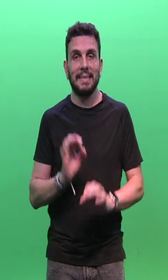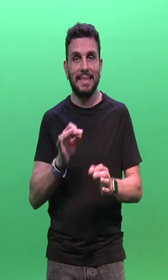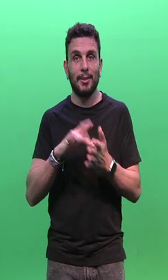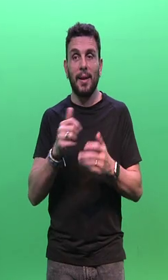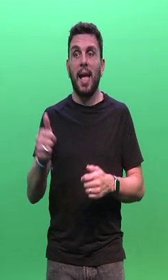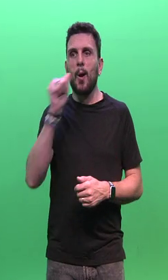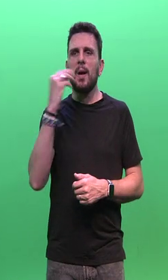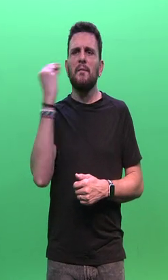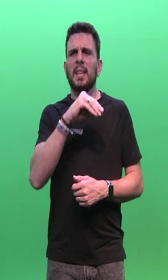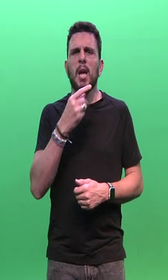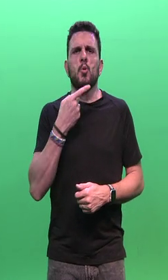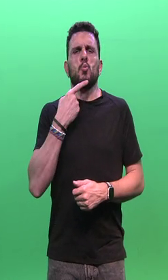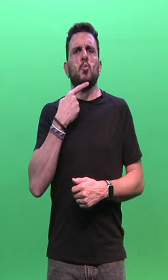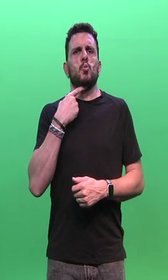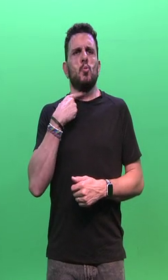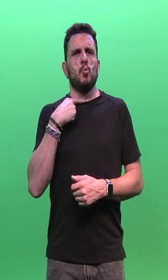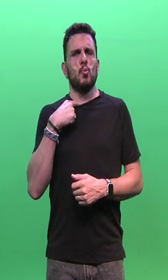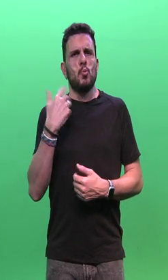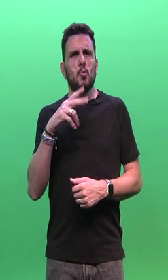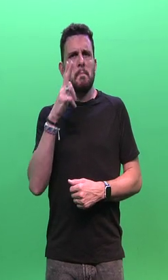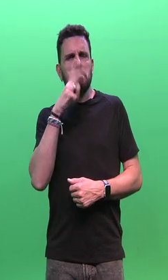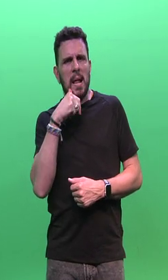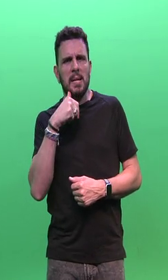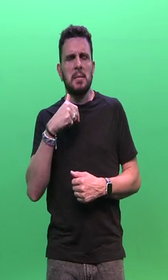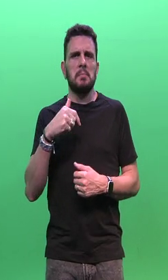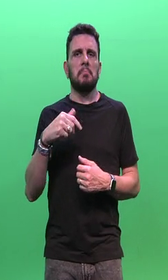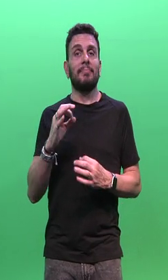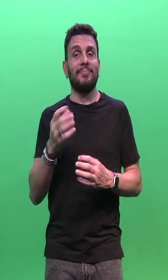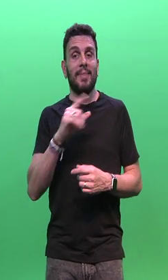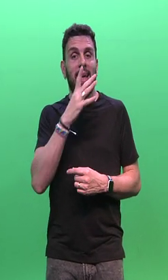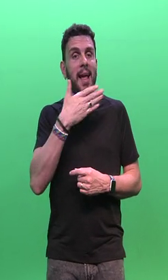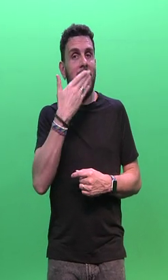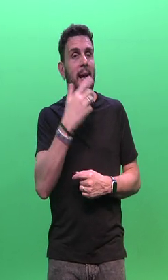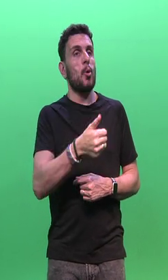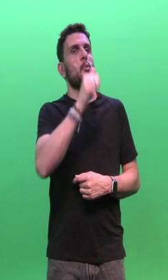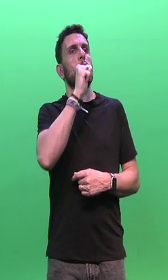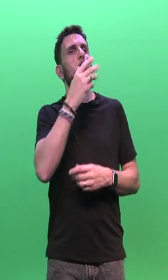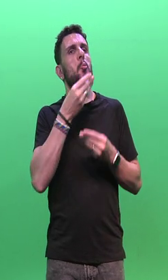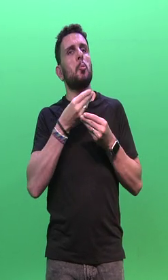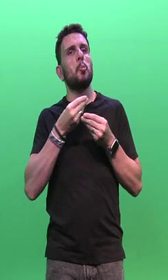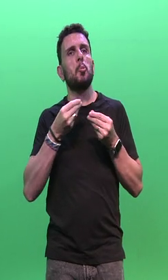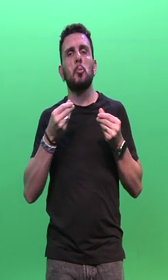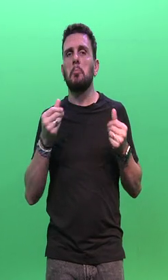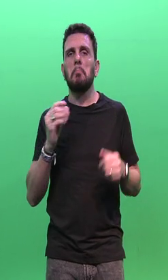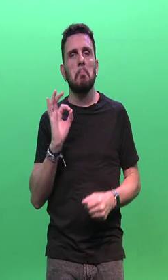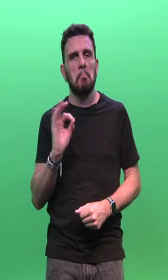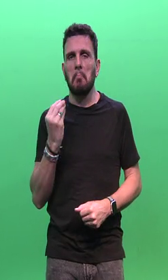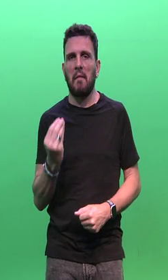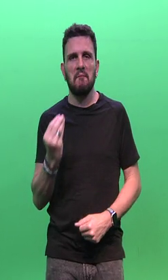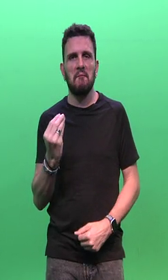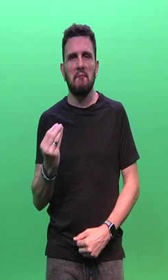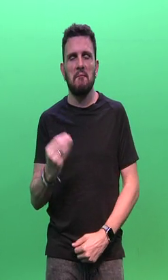Sí, quan bec aigua freda em fa mal, en canvi, si bec aigua calenta em desapareix el dolor, i em va molt bé.